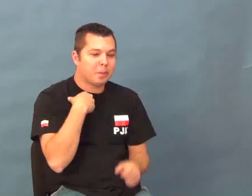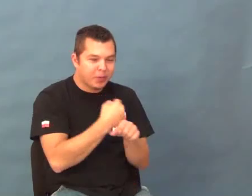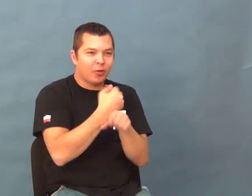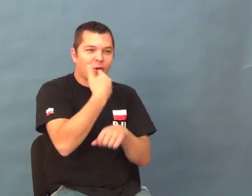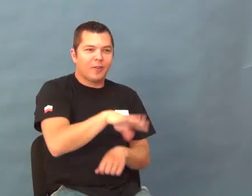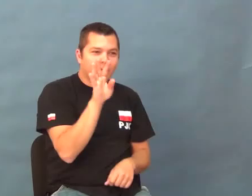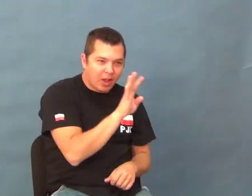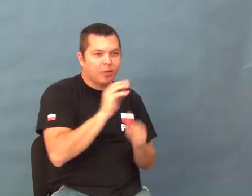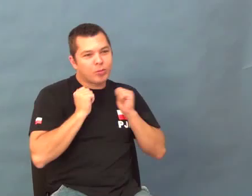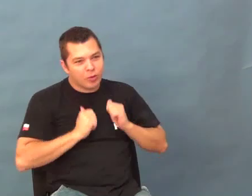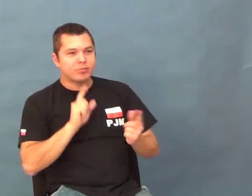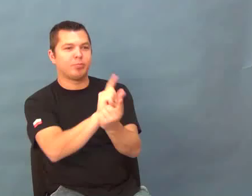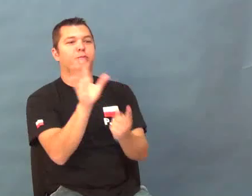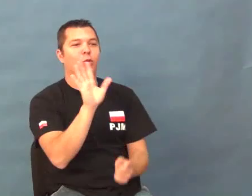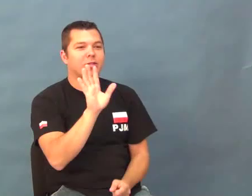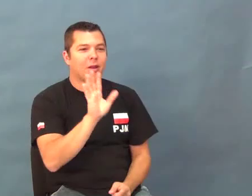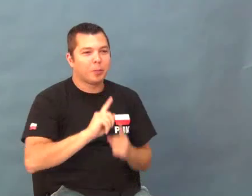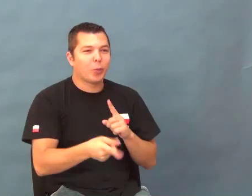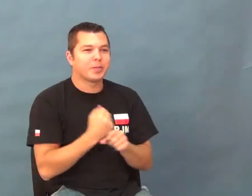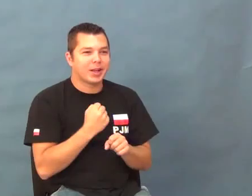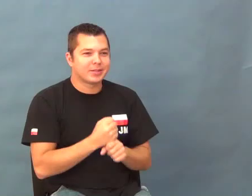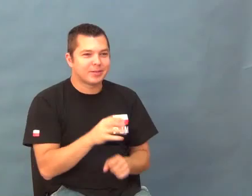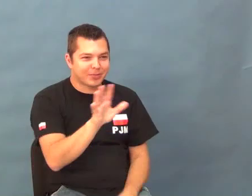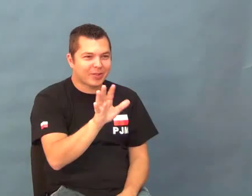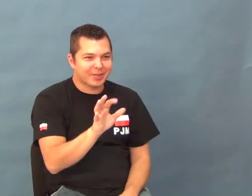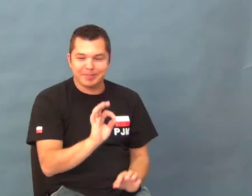Pracę kończę o czwartej i na spokojnie możemy się spotkać o piątej, po pracy, o piątej.